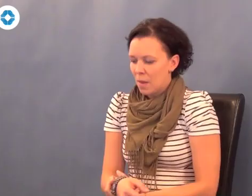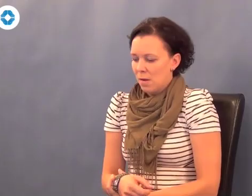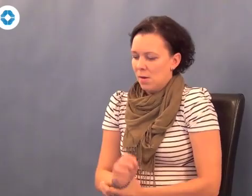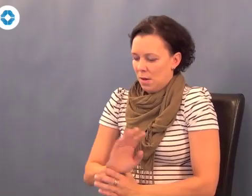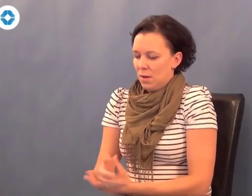Już.